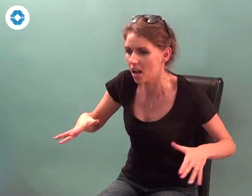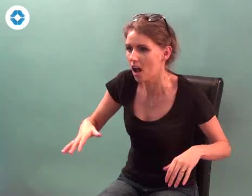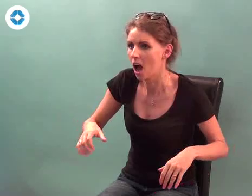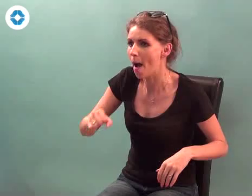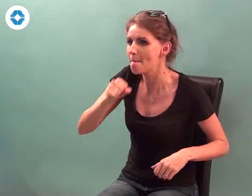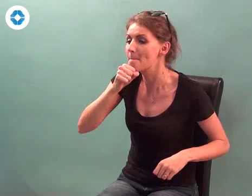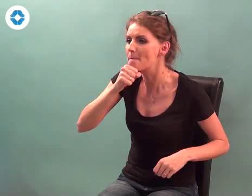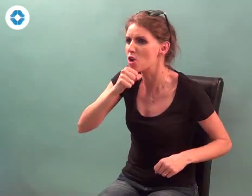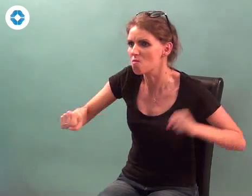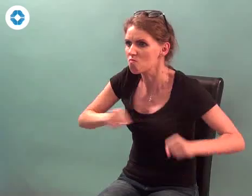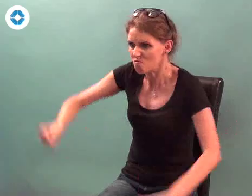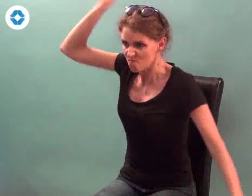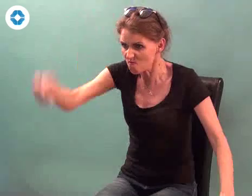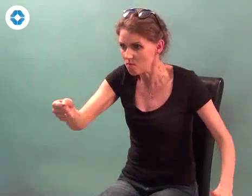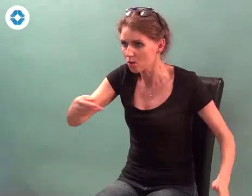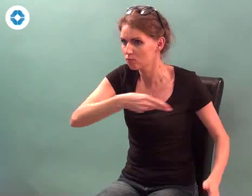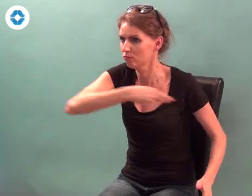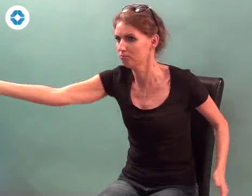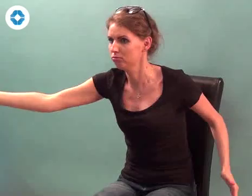Przychodzi babcia i uderza kota w głowę, wyrzuca go.